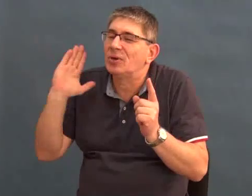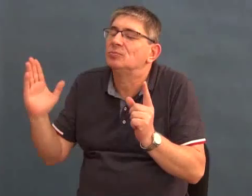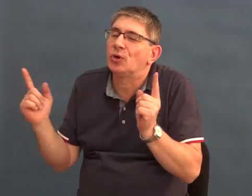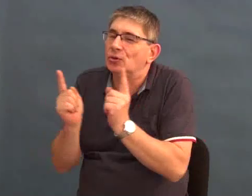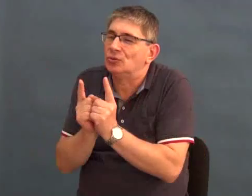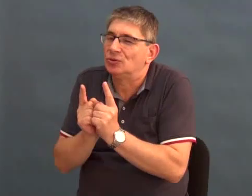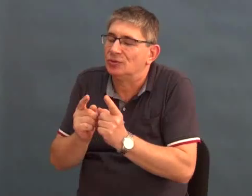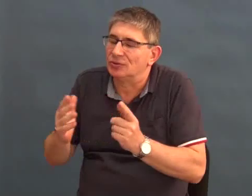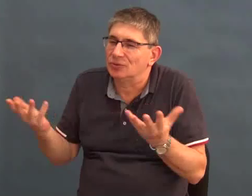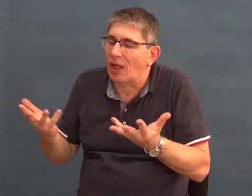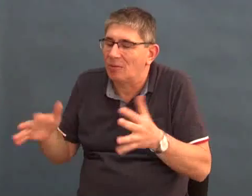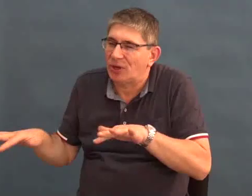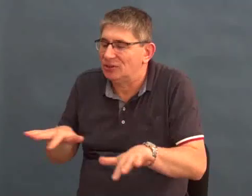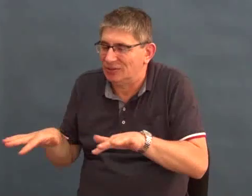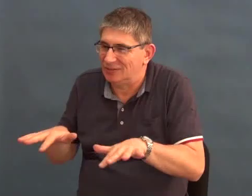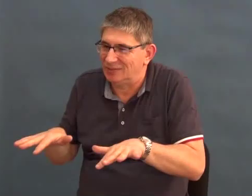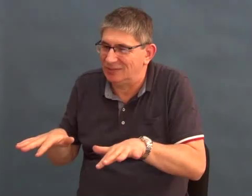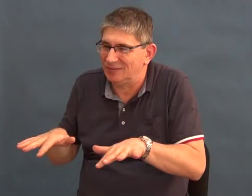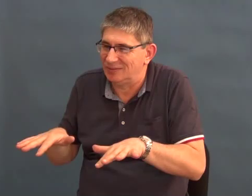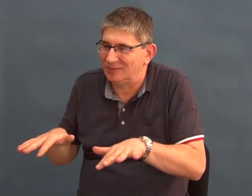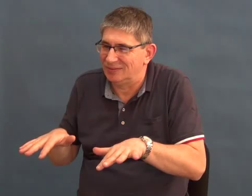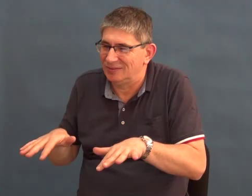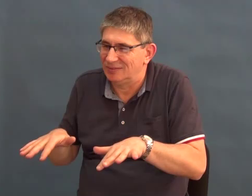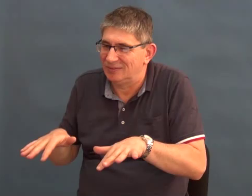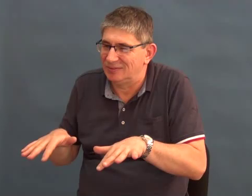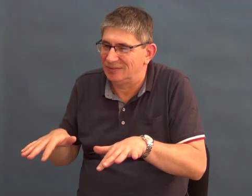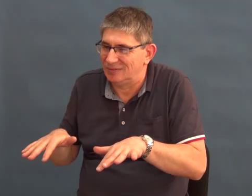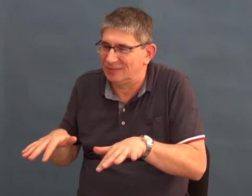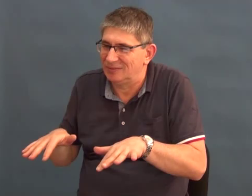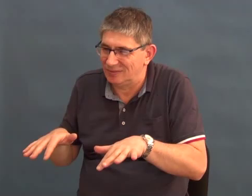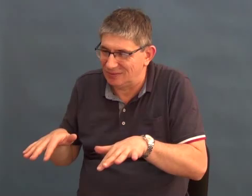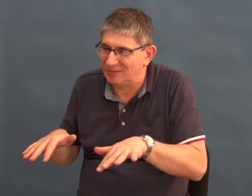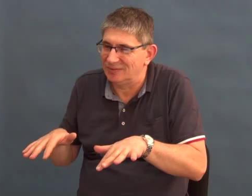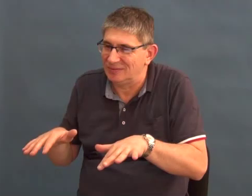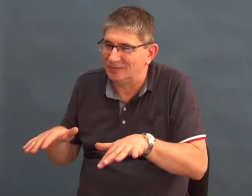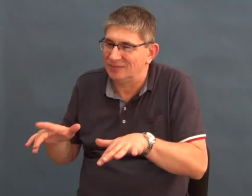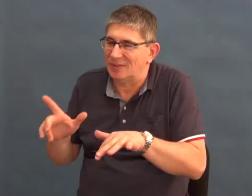W jakim miejscu się spotkamy?